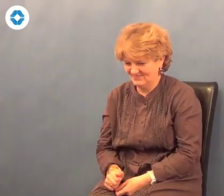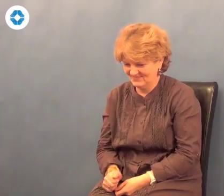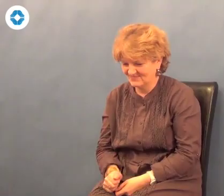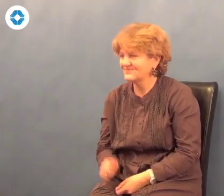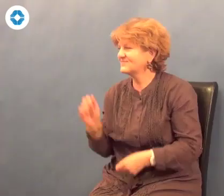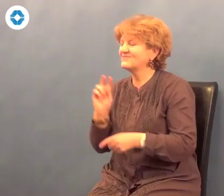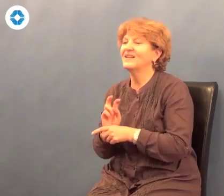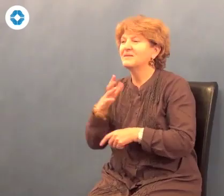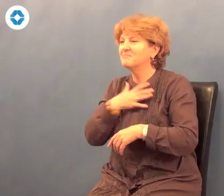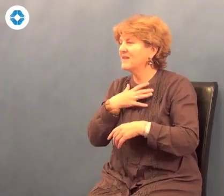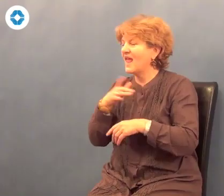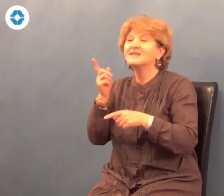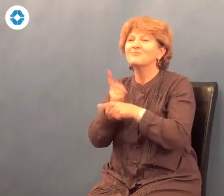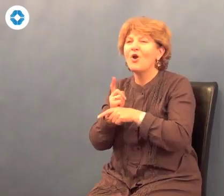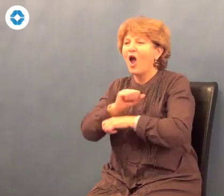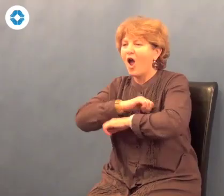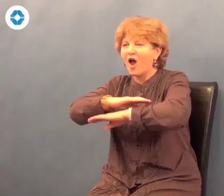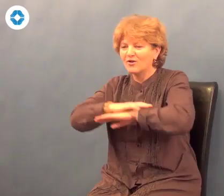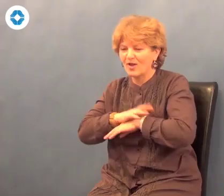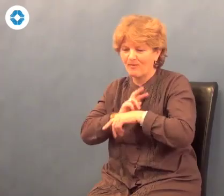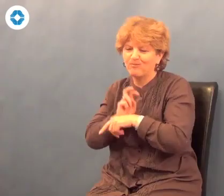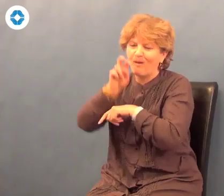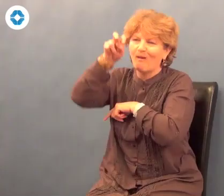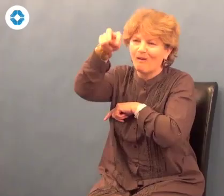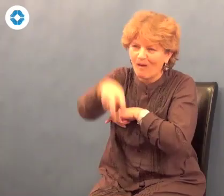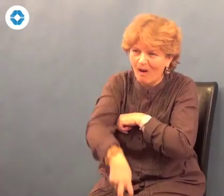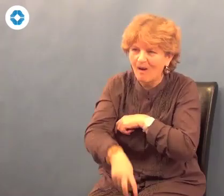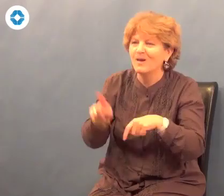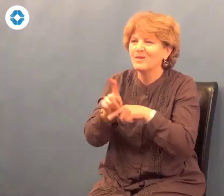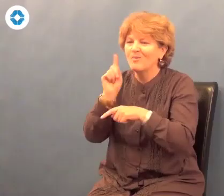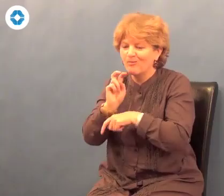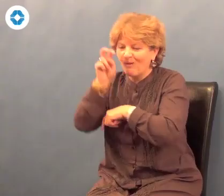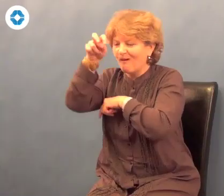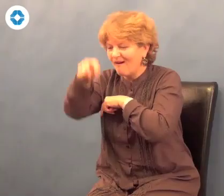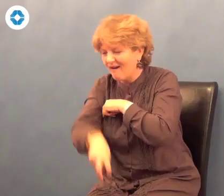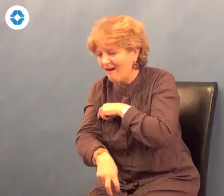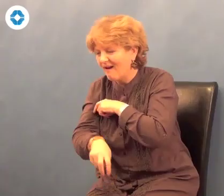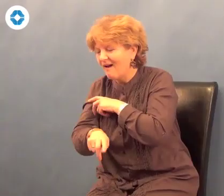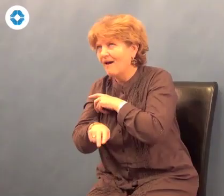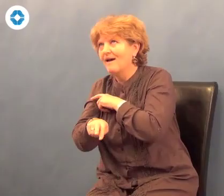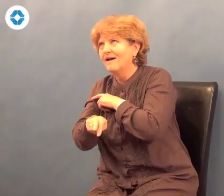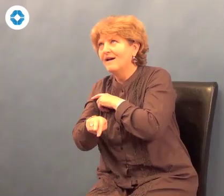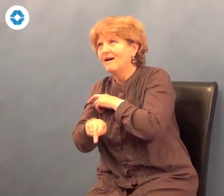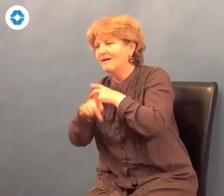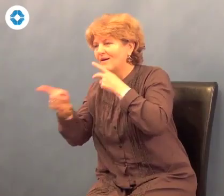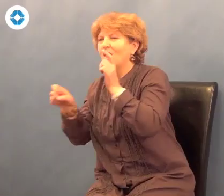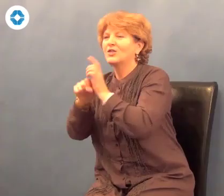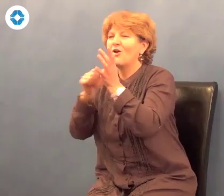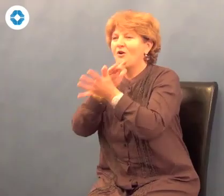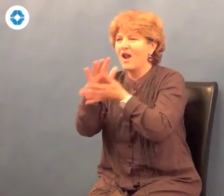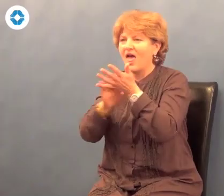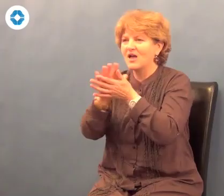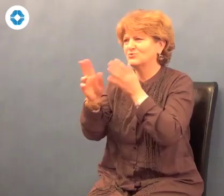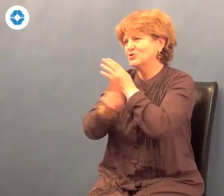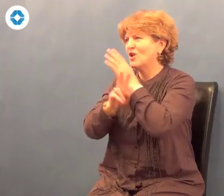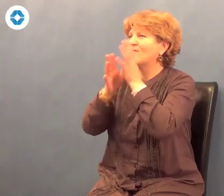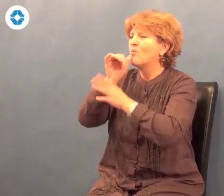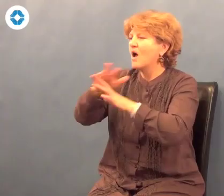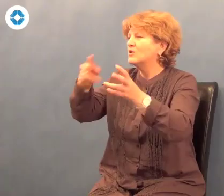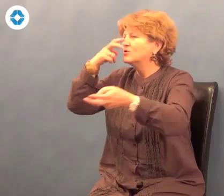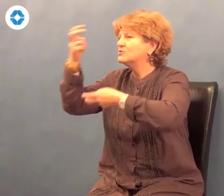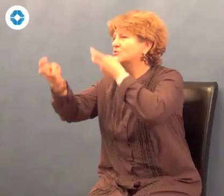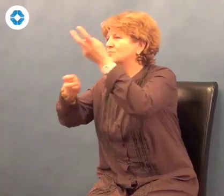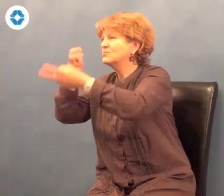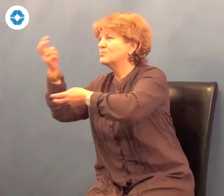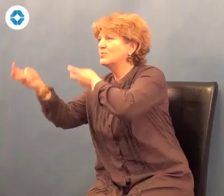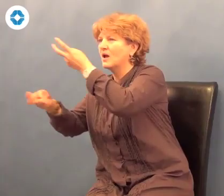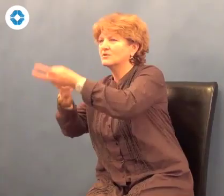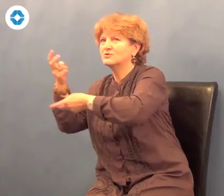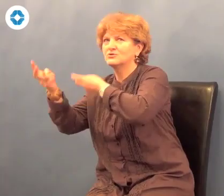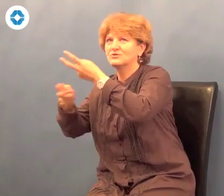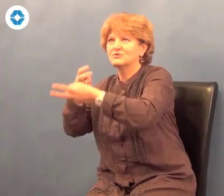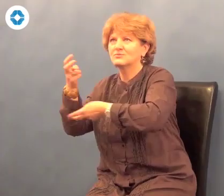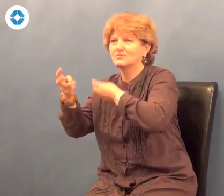Chłopiec i pies wyskoczyli przez okno i poszli razem do lasu szukać żaby.